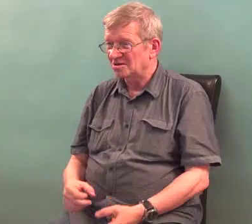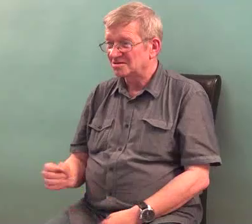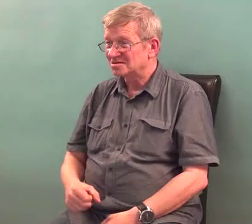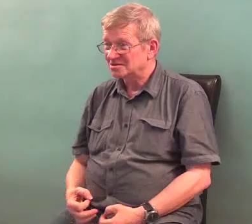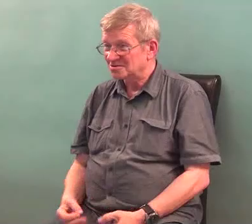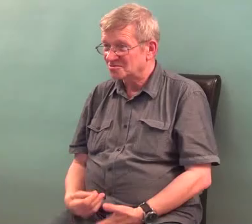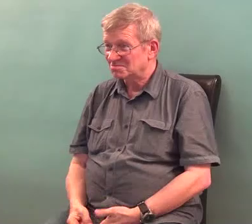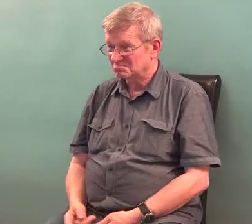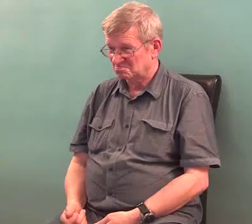Masz pieniądze na zakup samochodu?